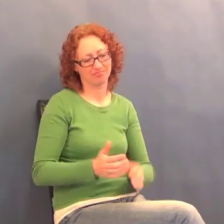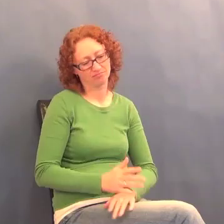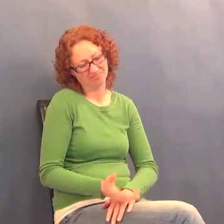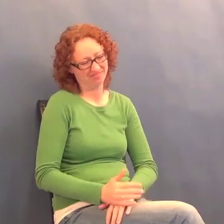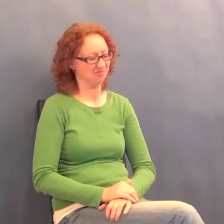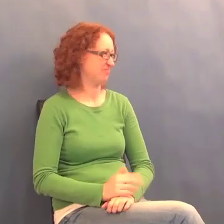Też.